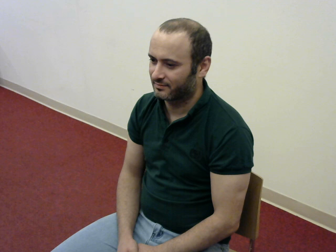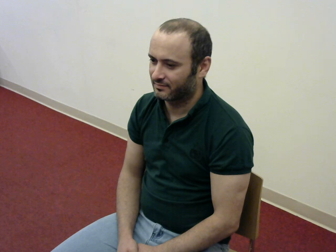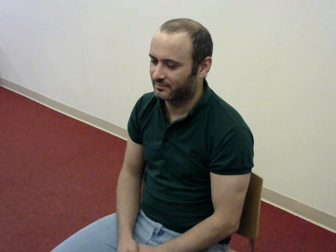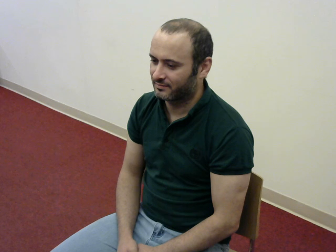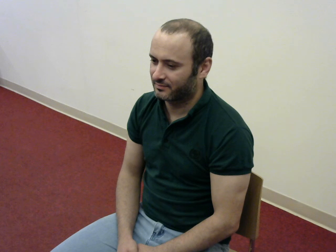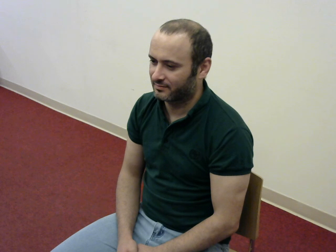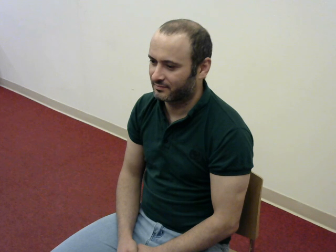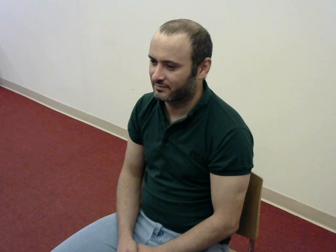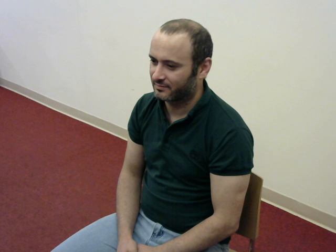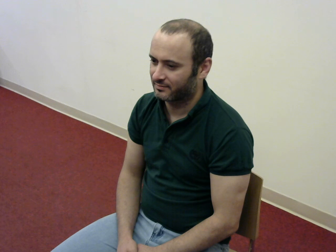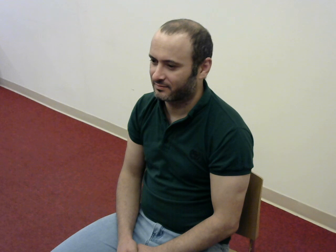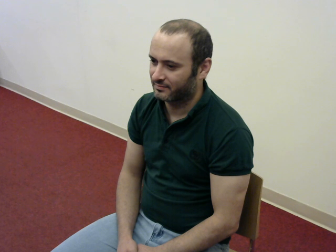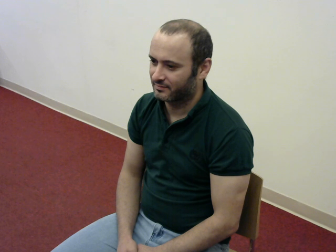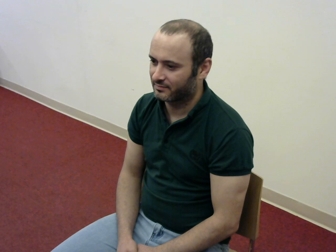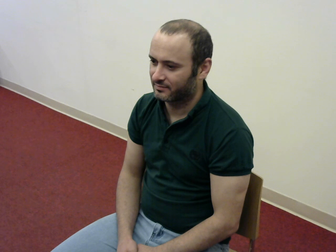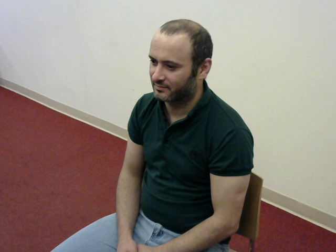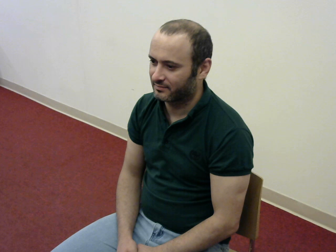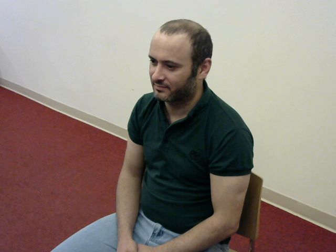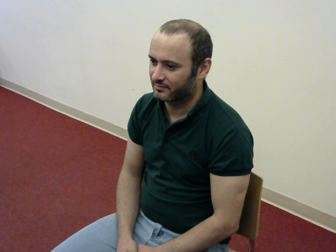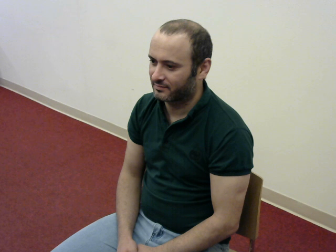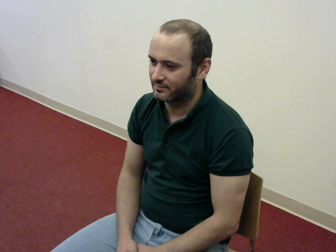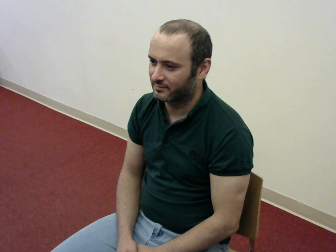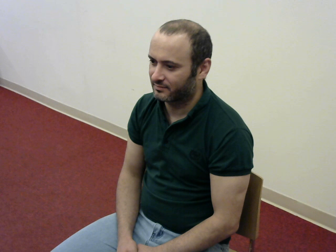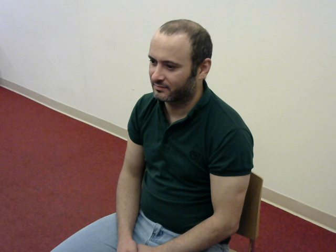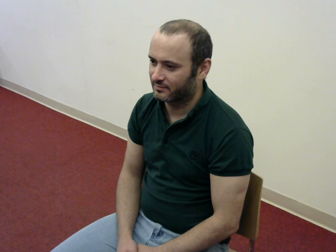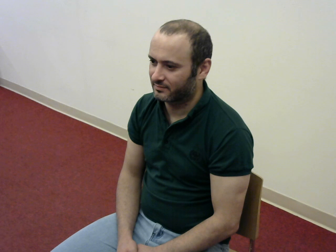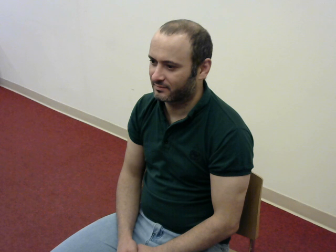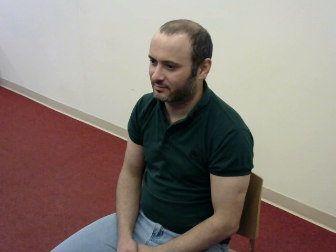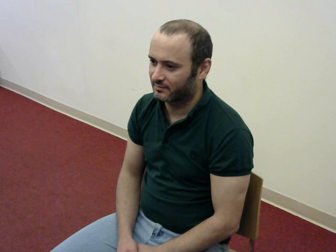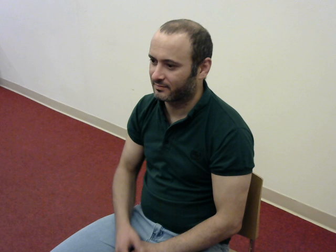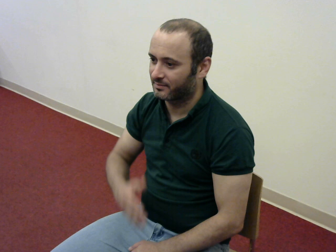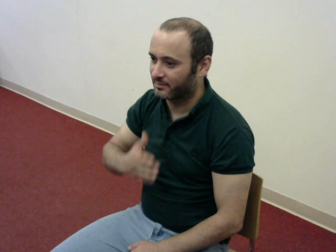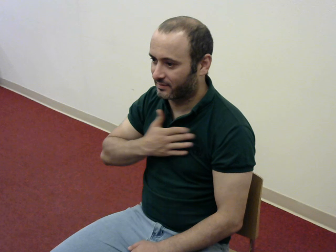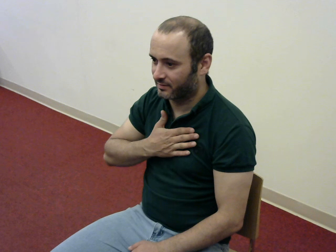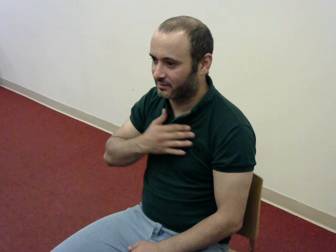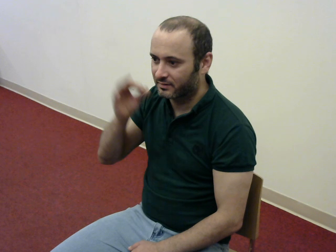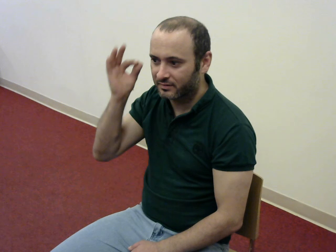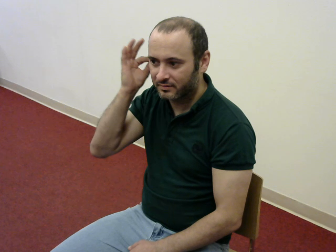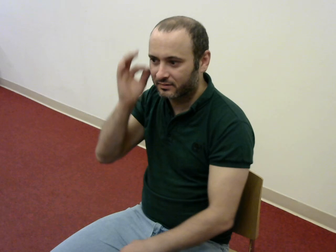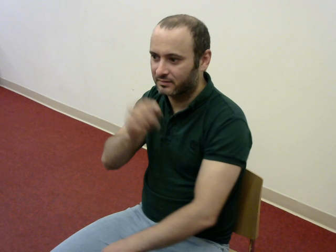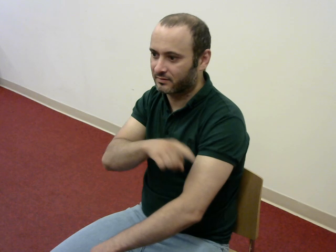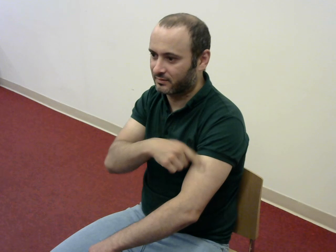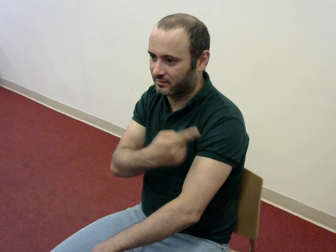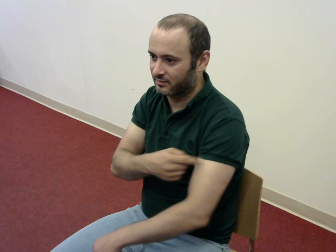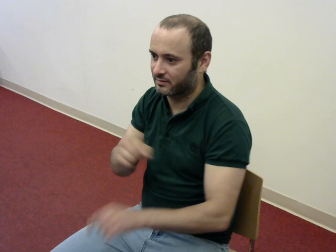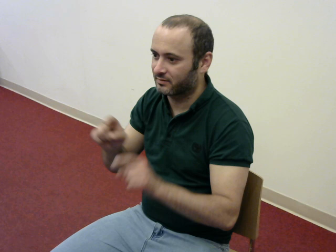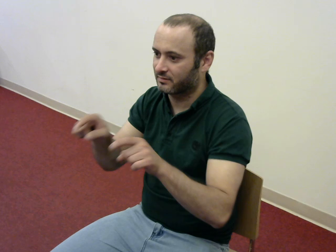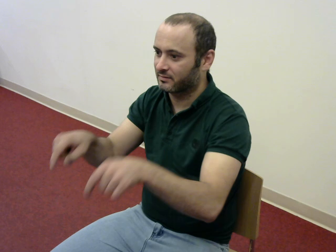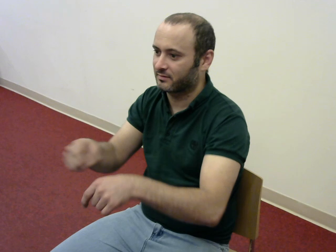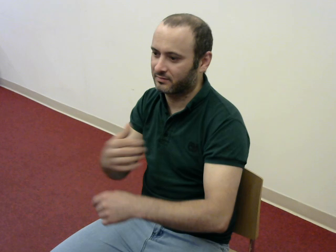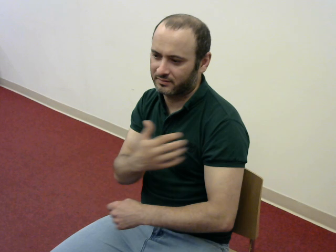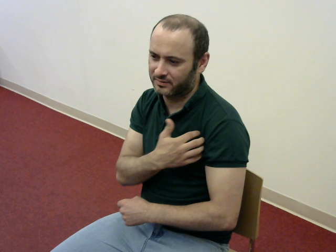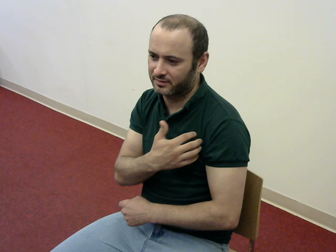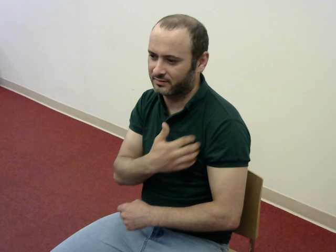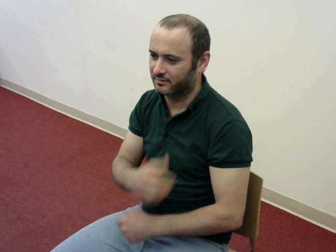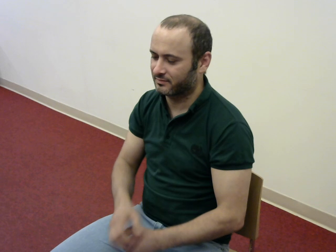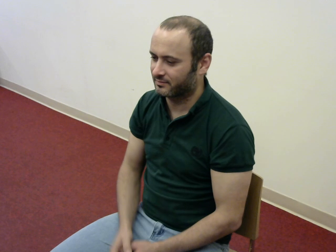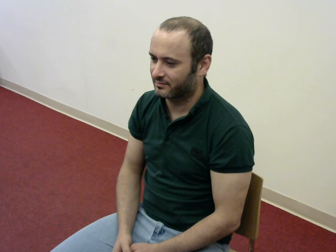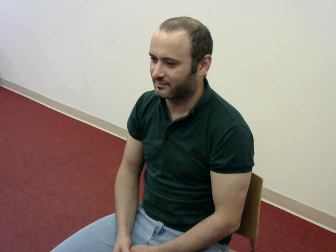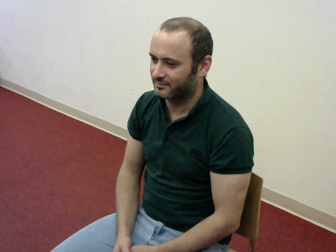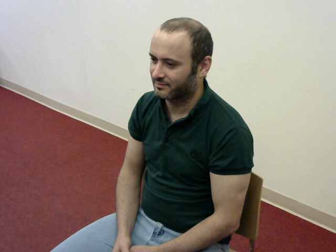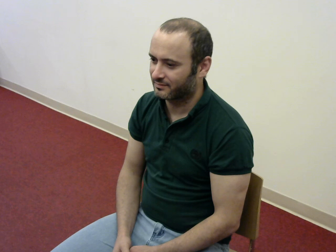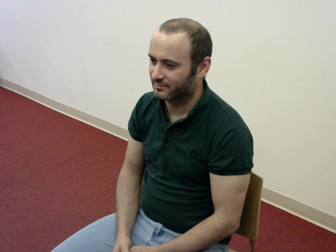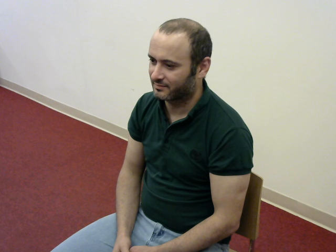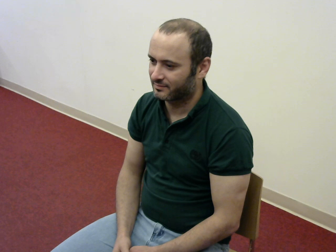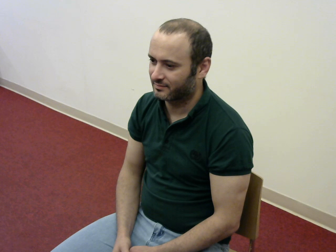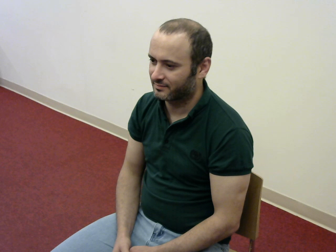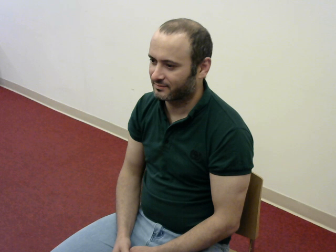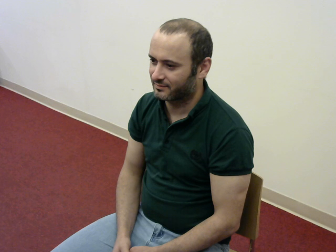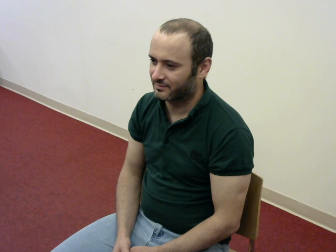Mən tibb məntəqəsinə müraciət etmək istərdim